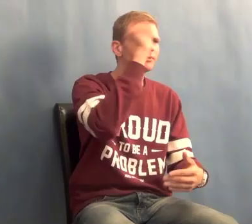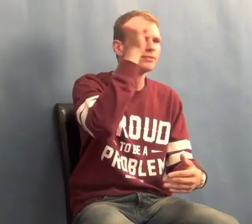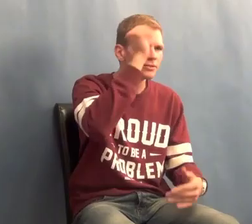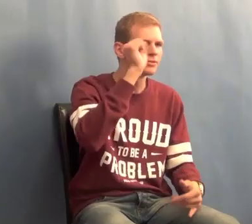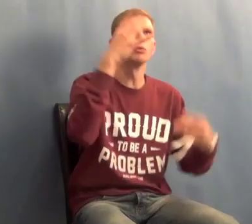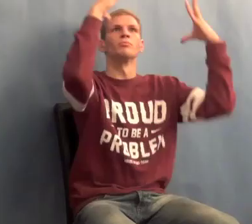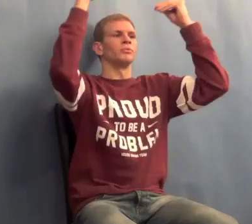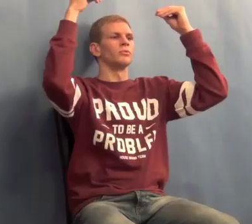Światło zgasło.